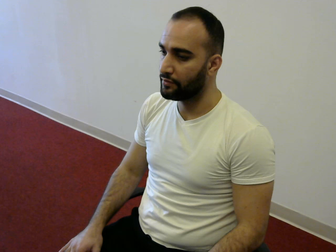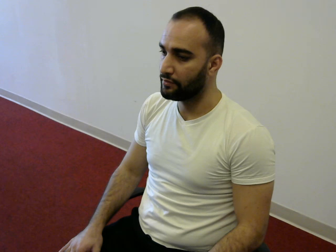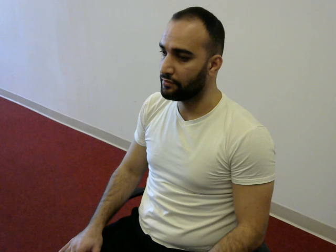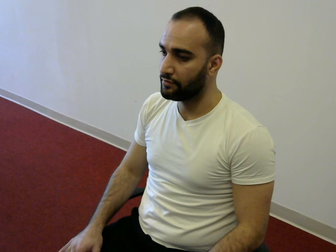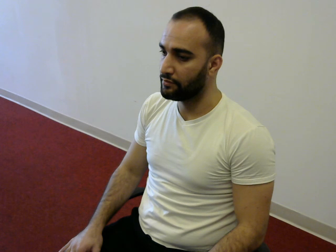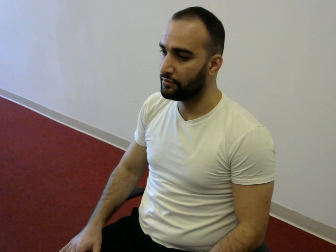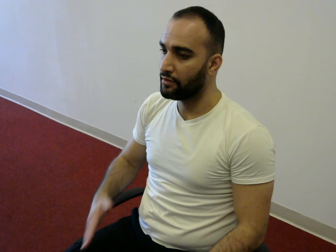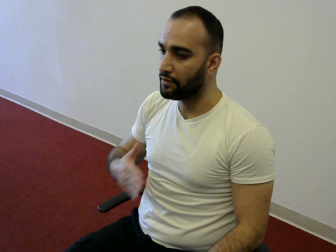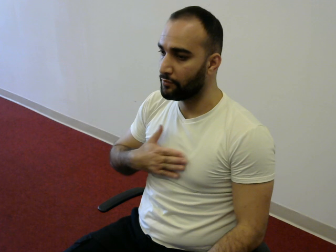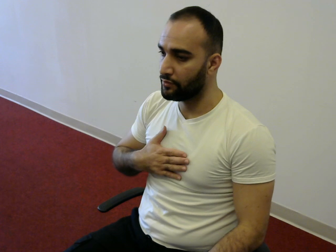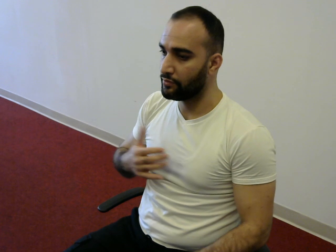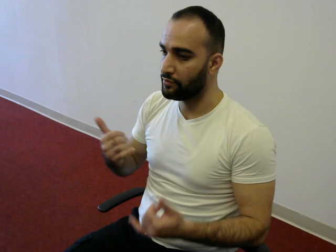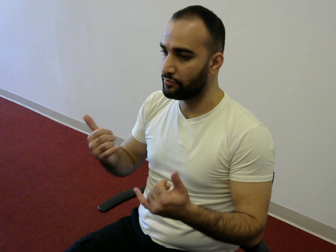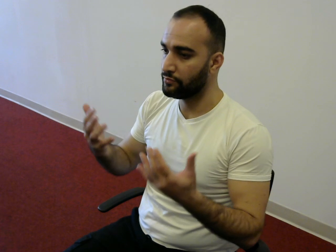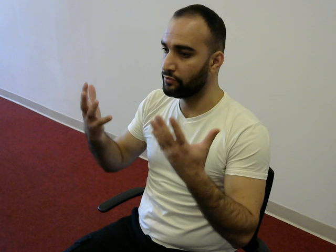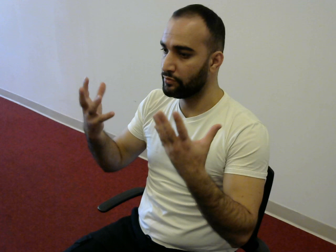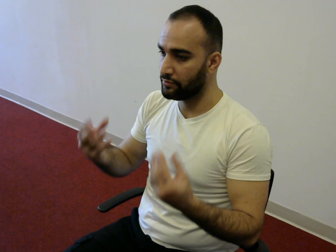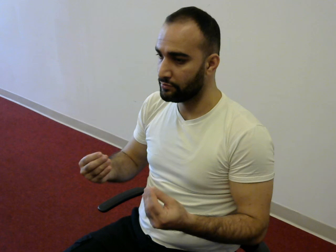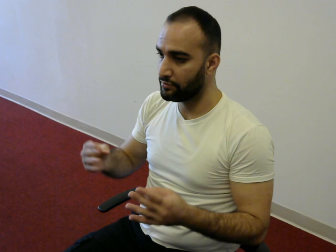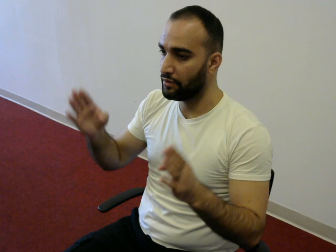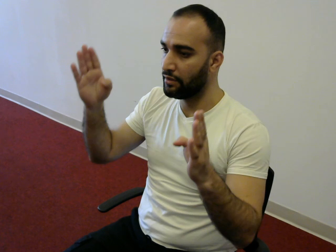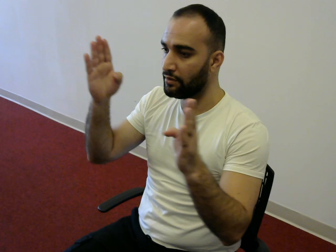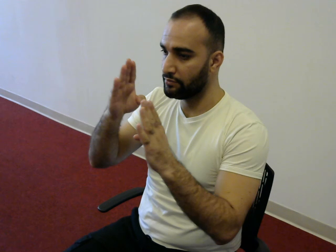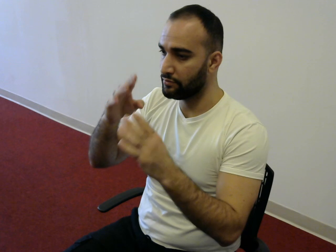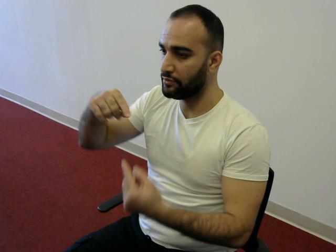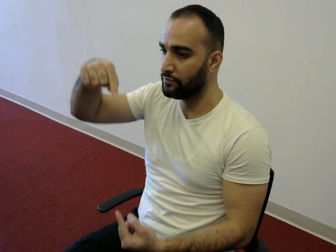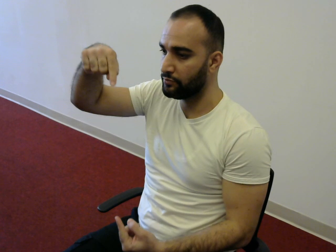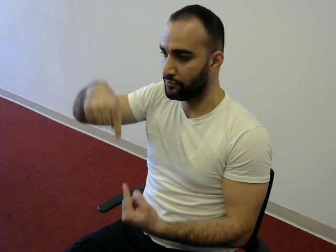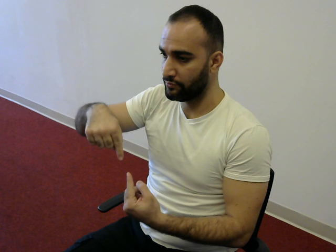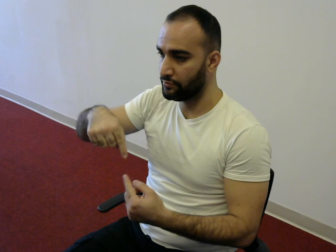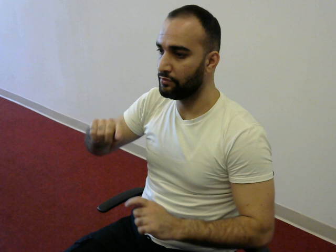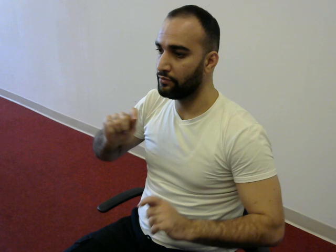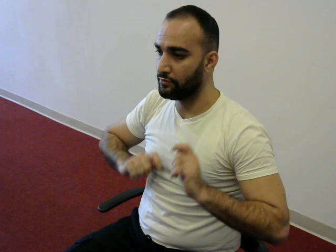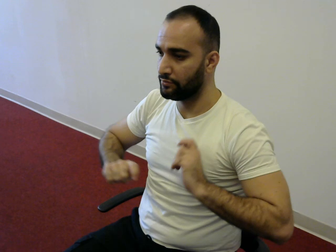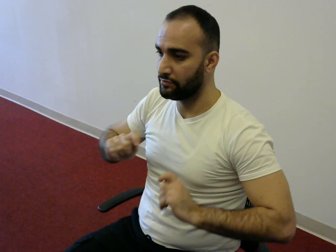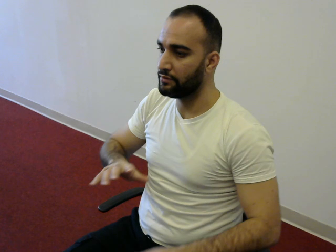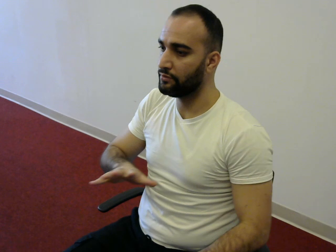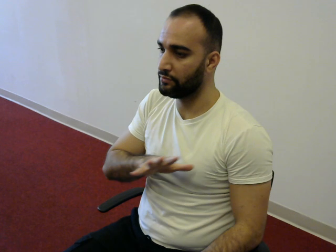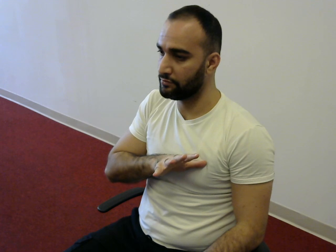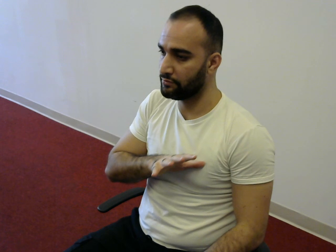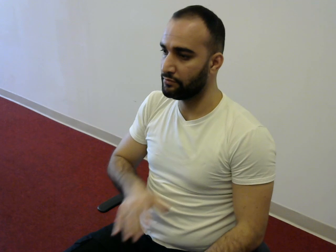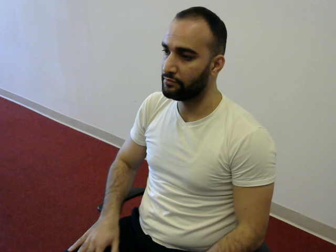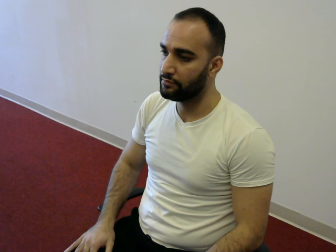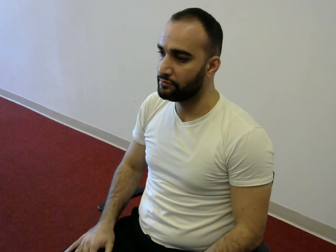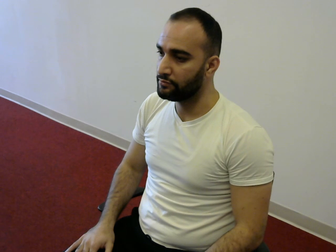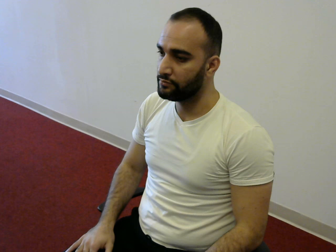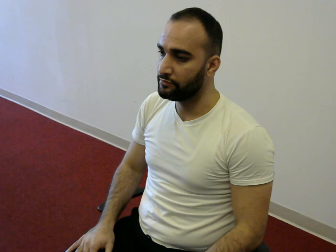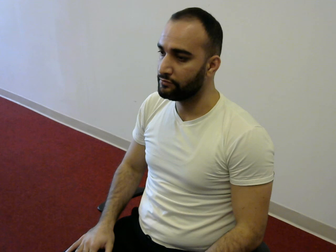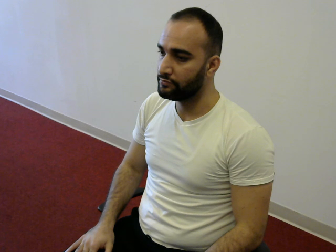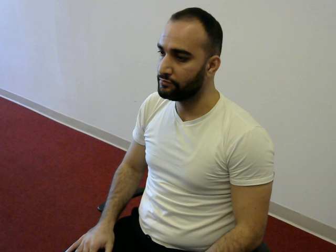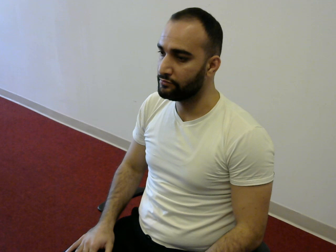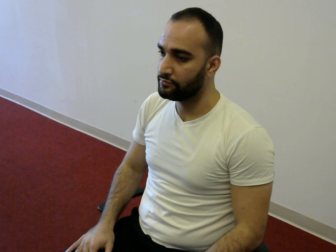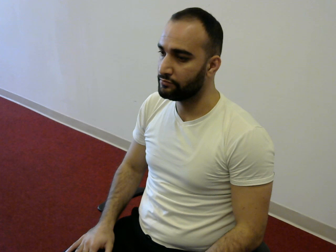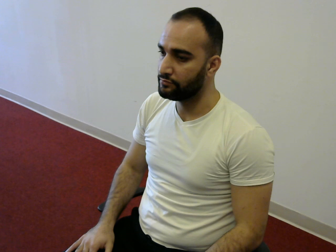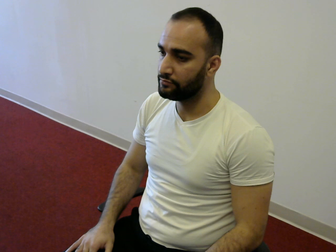Mən bu gün havaya uyğun geyinməmişəm